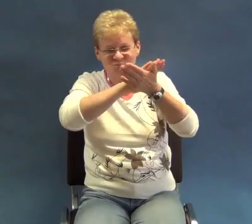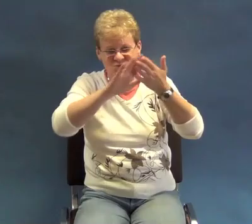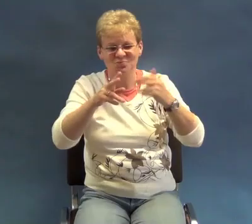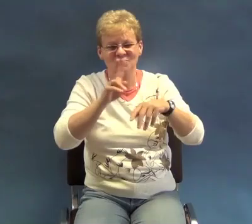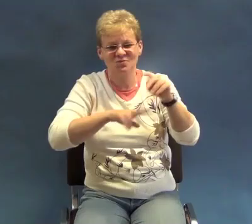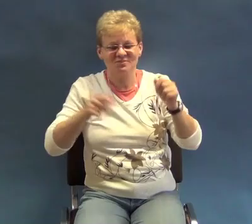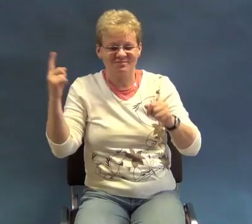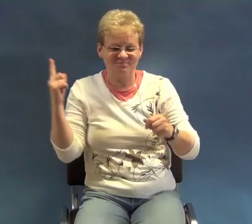Policja się pojawiła.